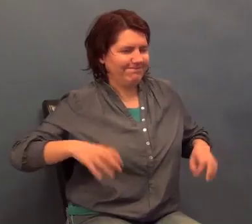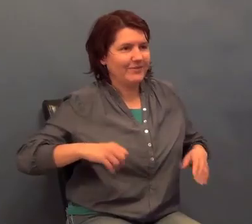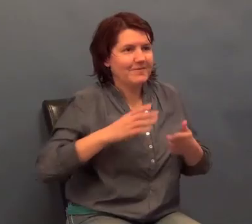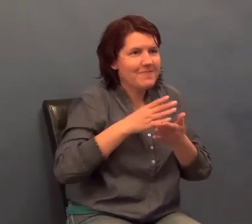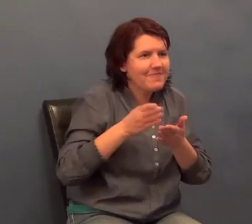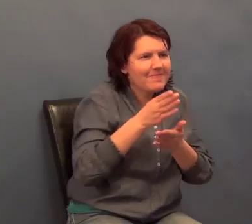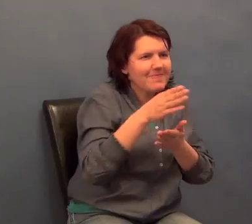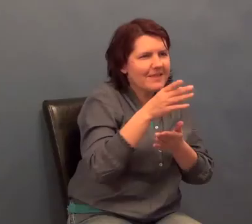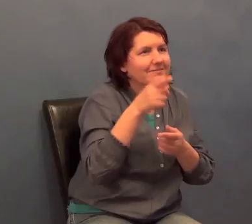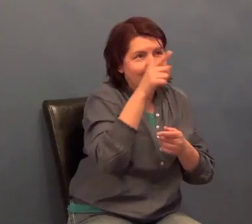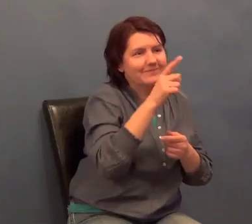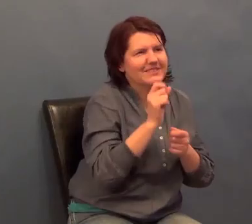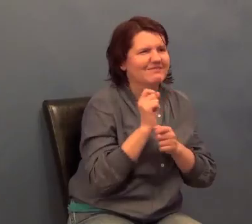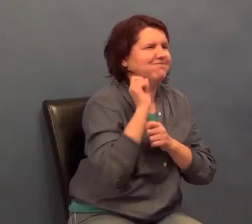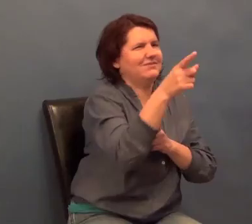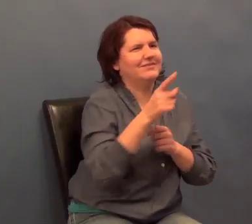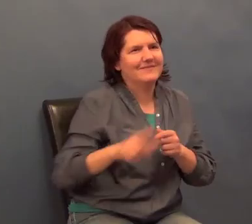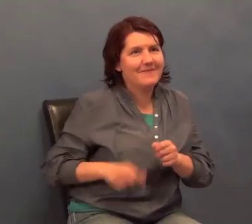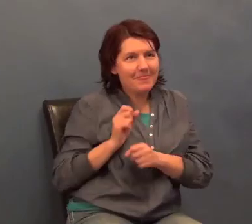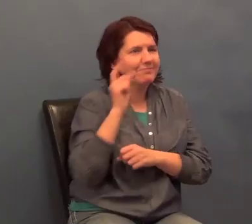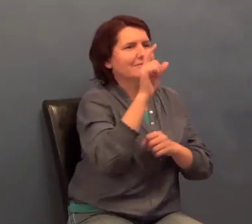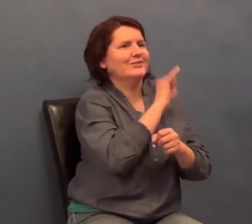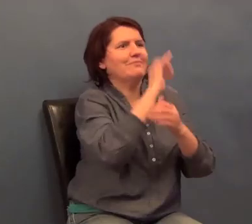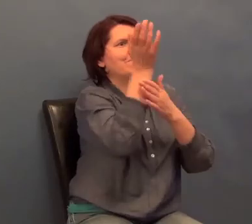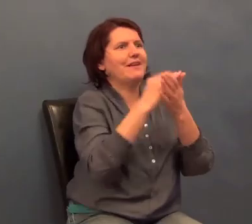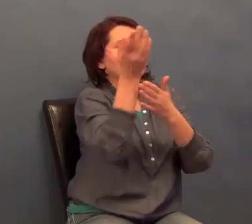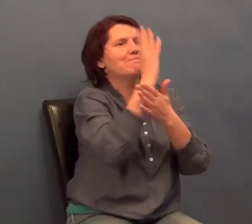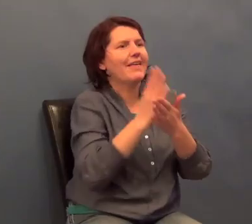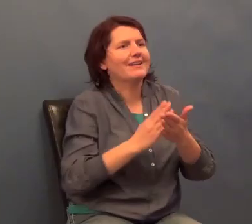Idzie w dane miejsce, wyjmuje kamienie z kieszeni i tłucze nimi szyby.